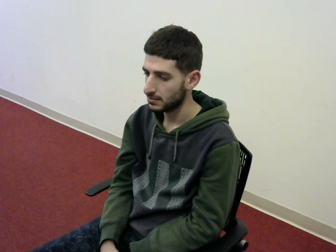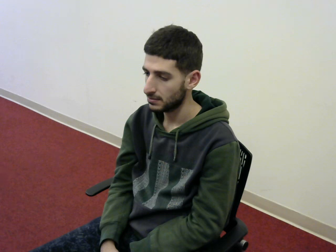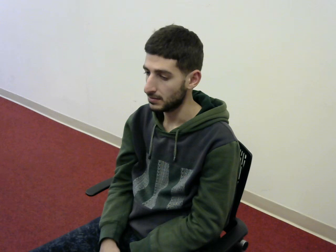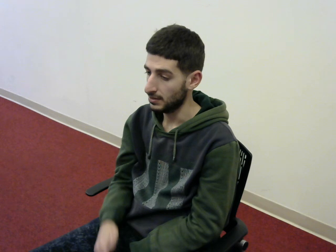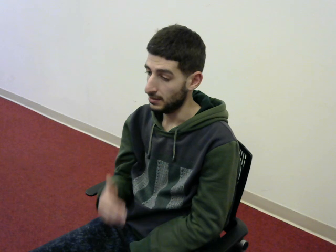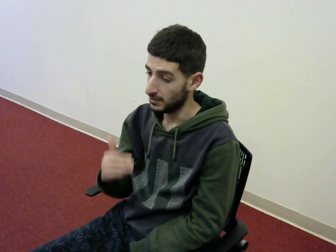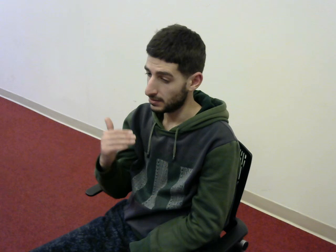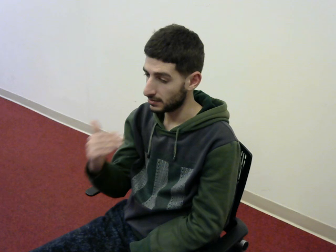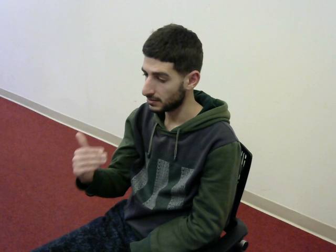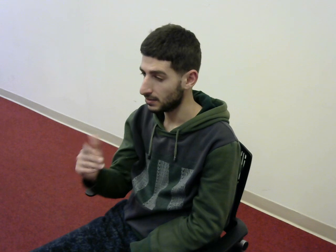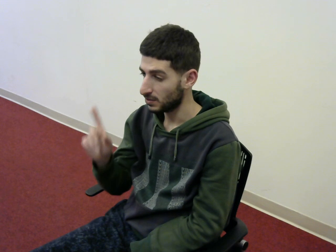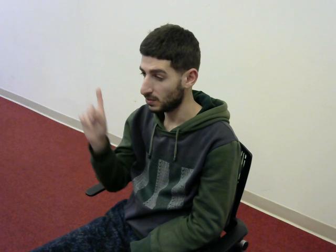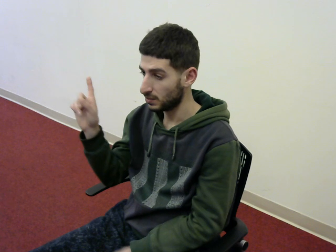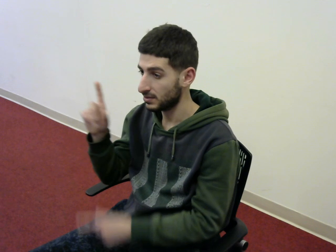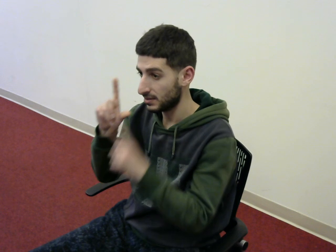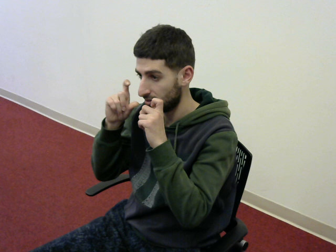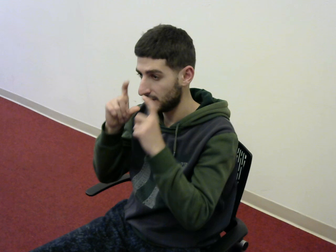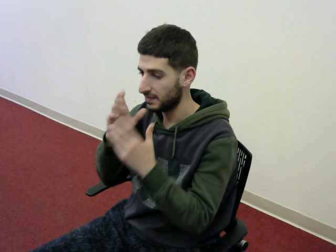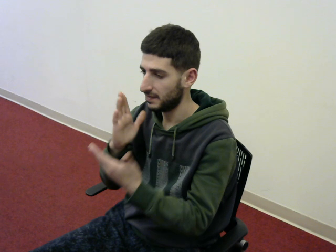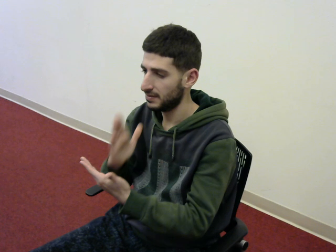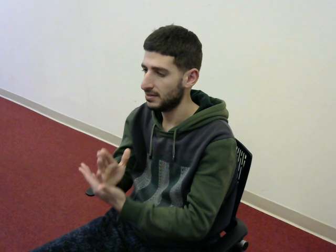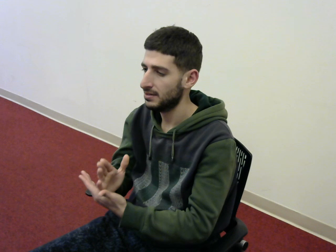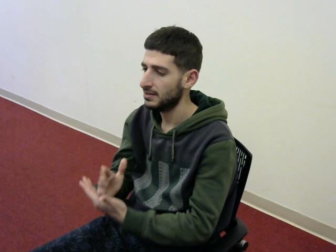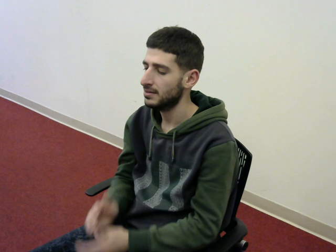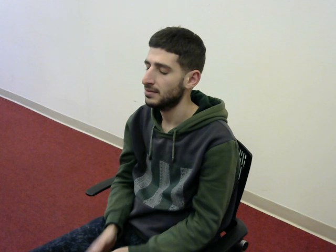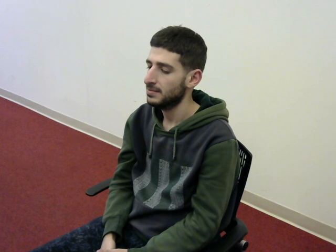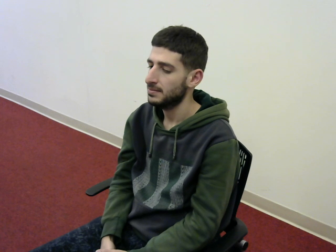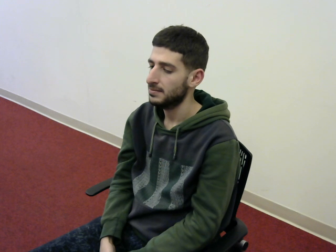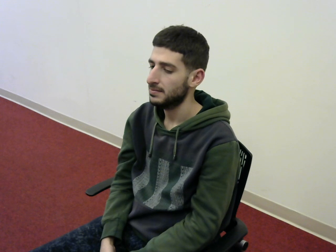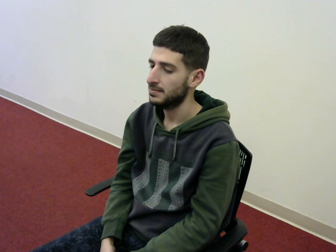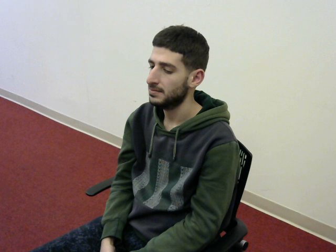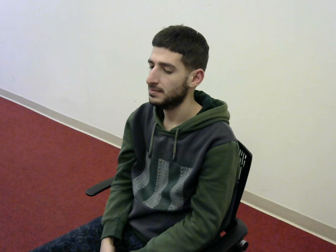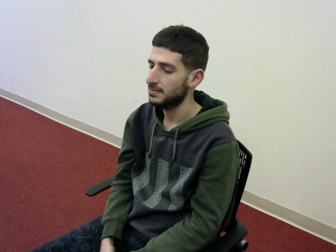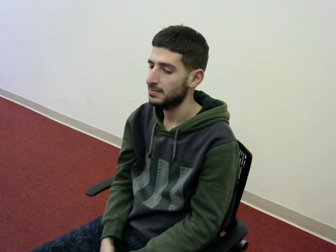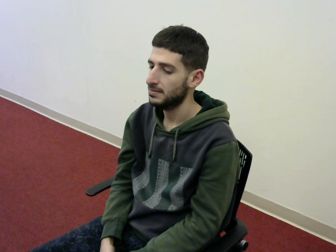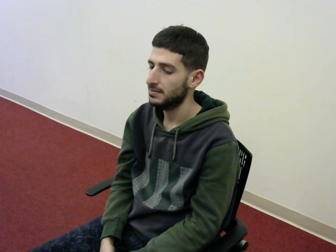Sizdə onun şəkli var?